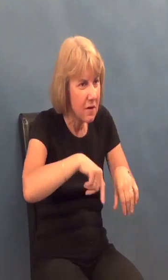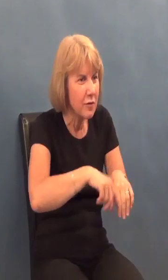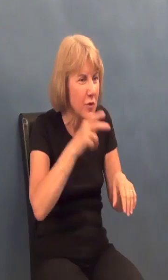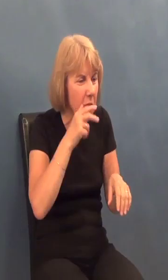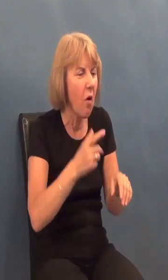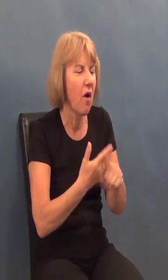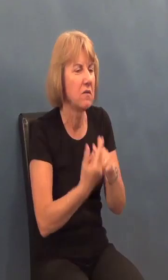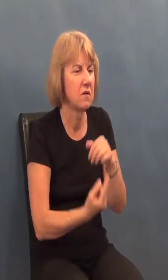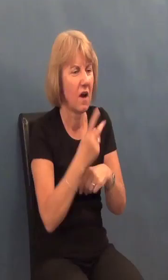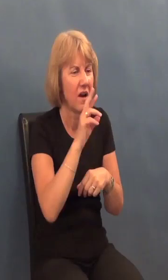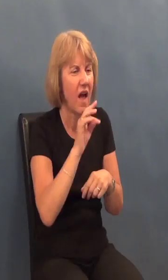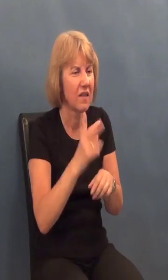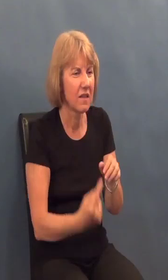Okazuje się, że tam jest kret, który wychodzi z nory.